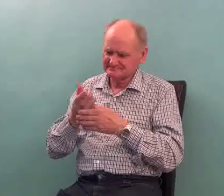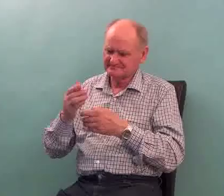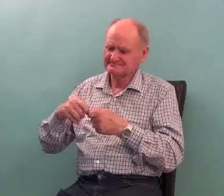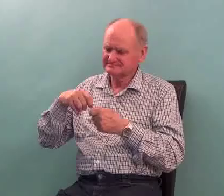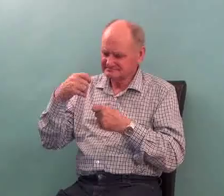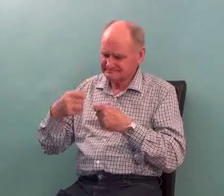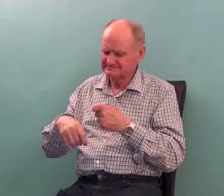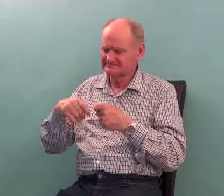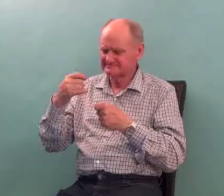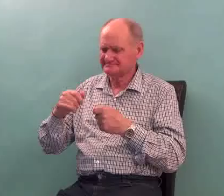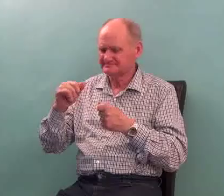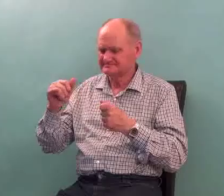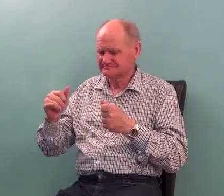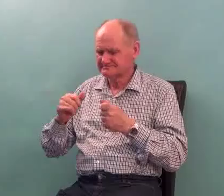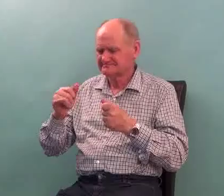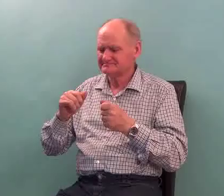Zawsze gramy w karty.